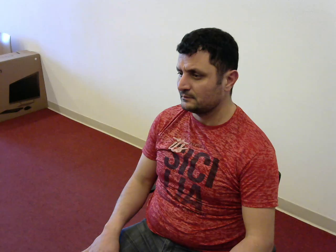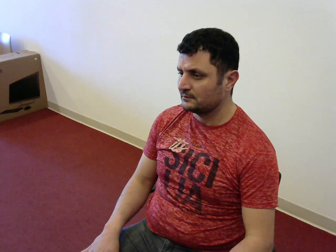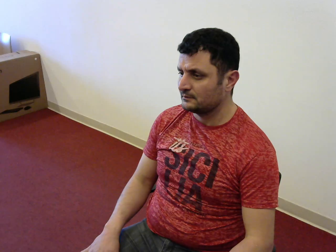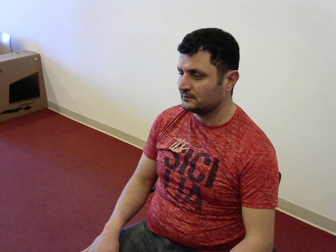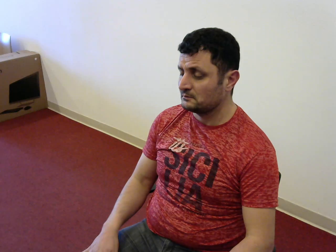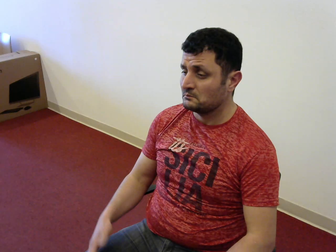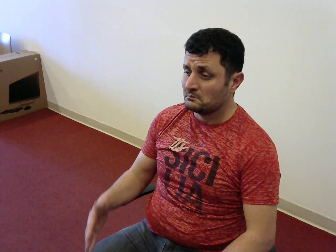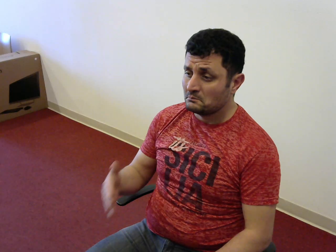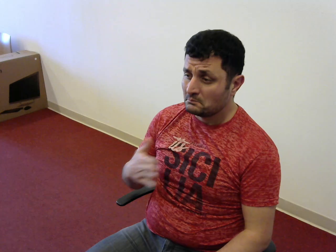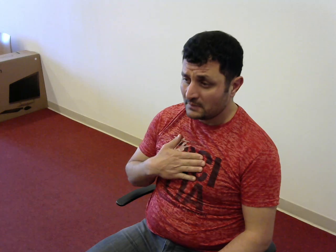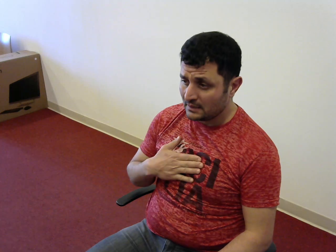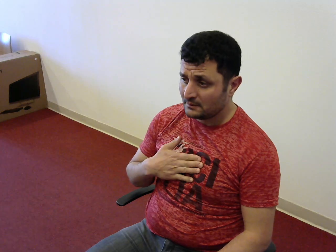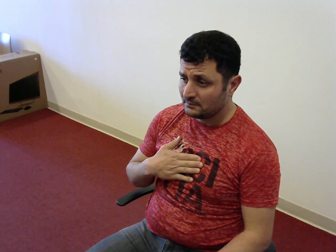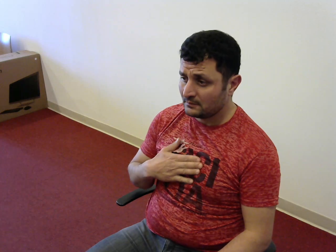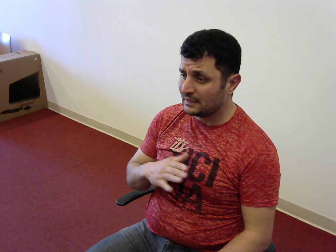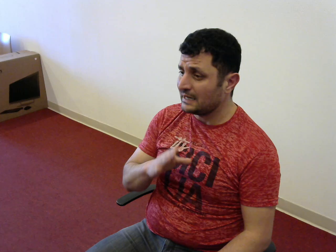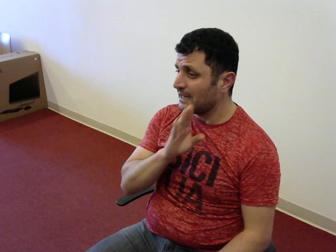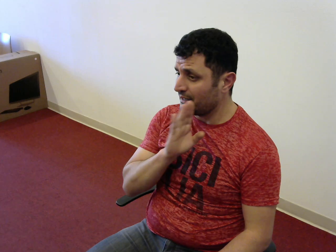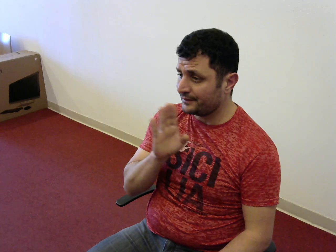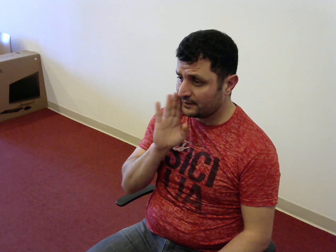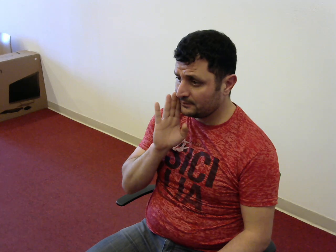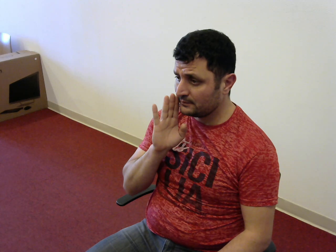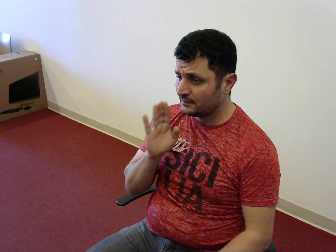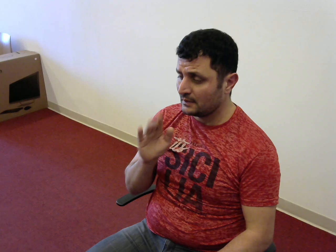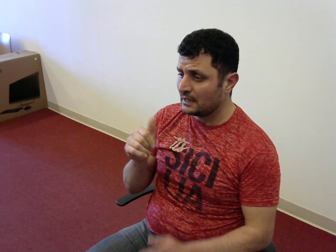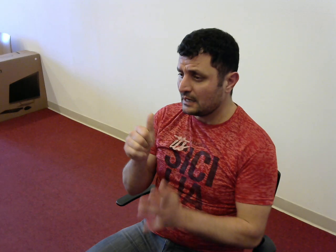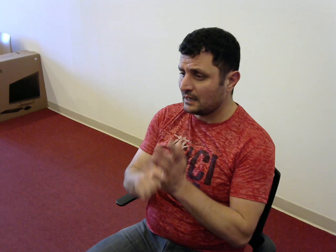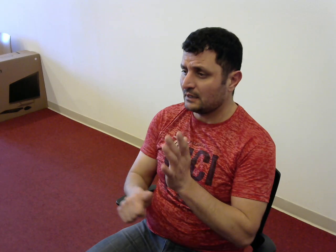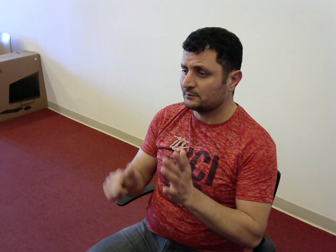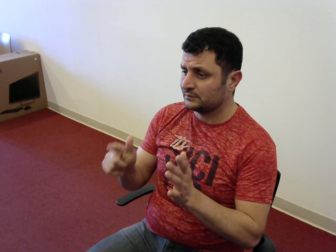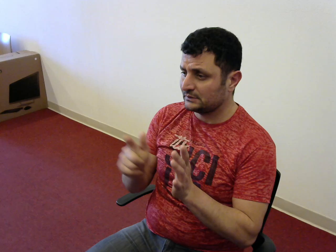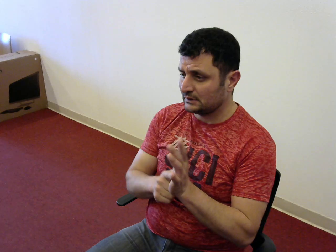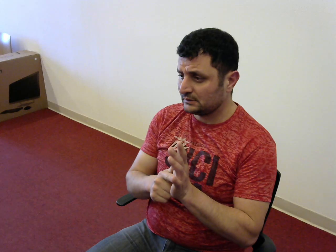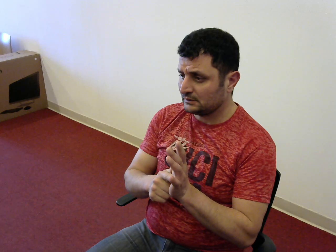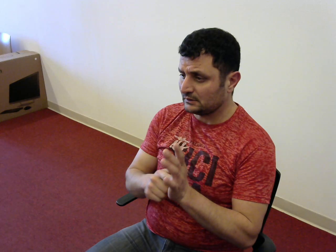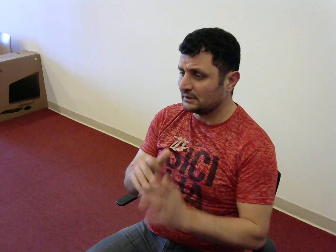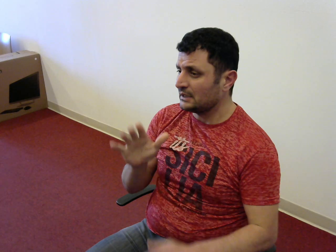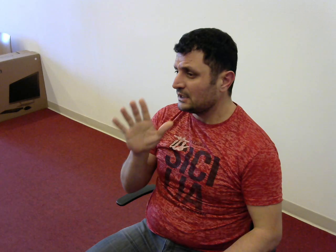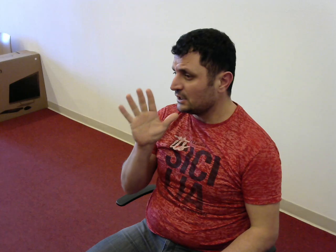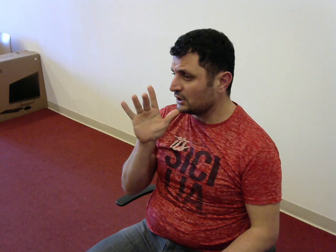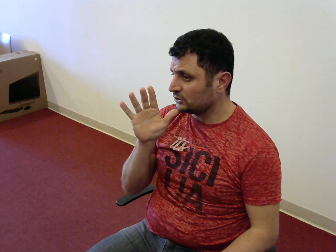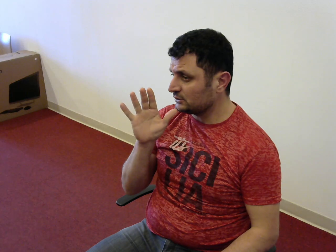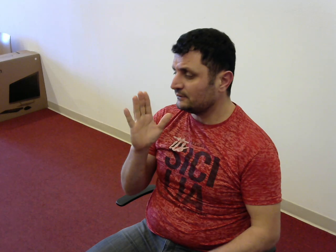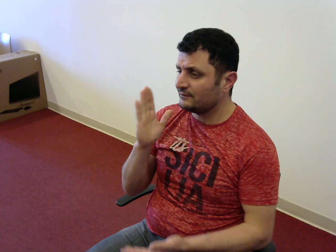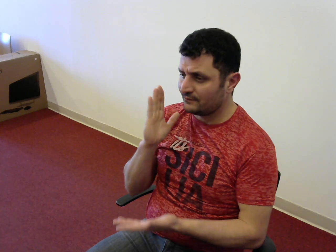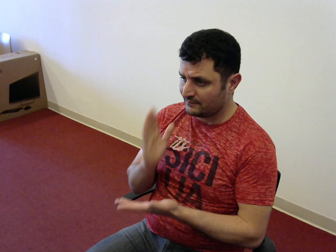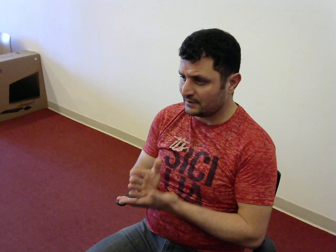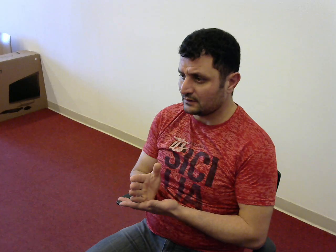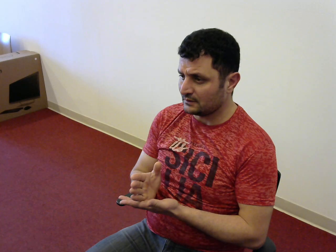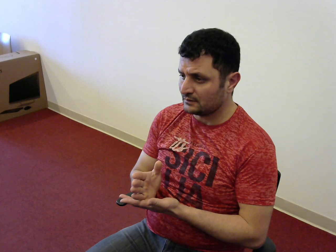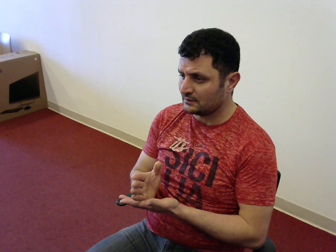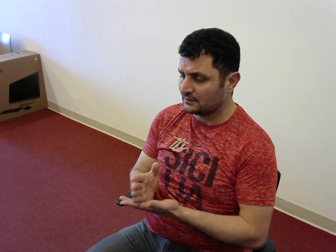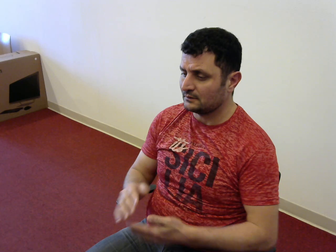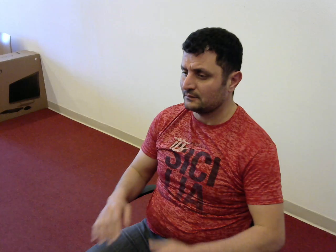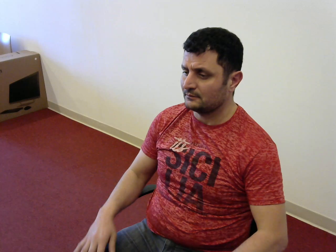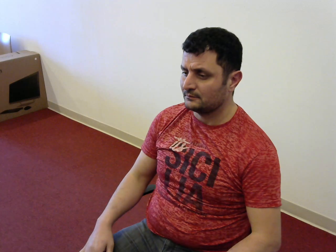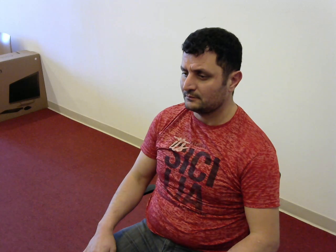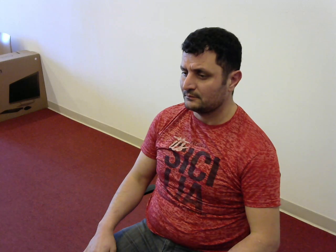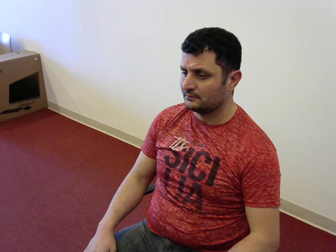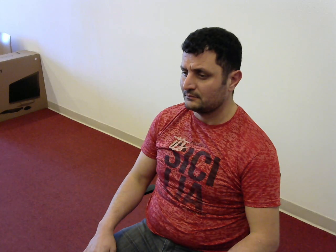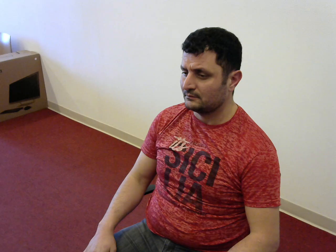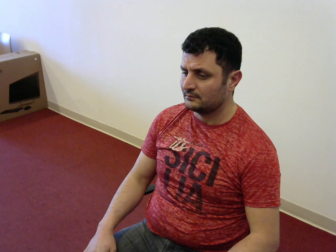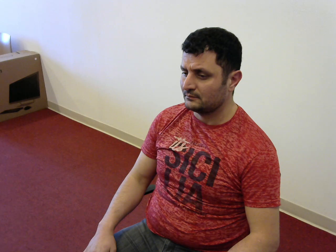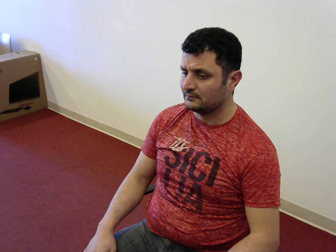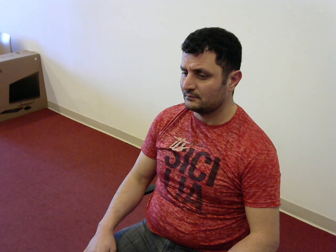Mənim anamın 67 yaşı var